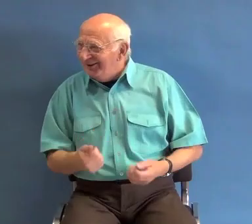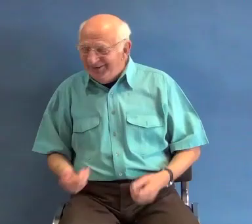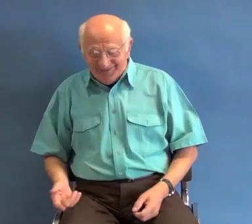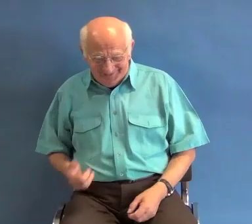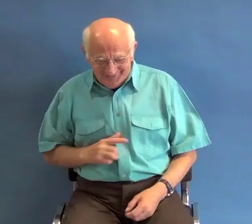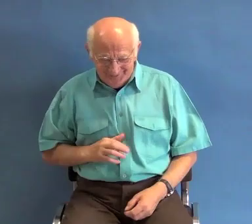Poczekać.